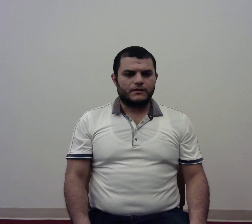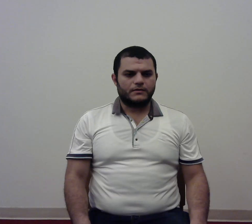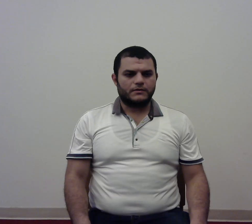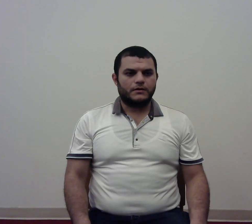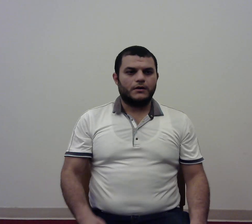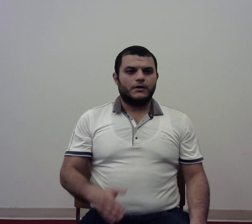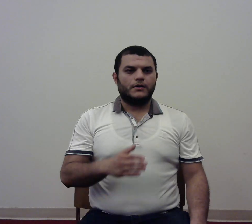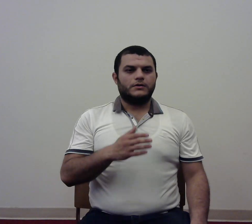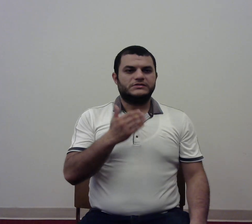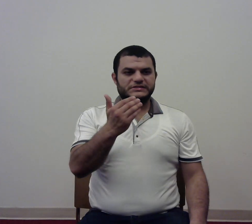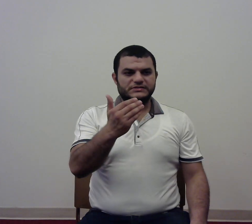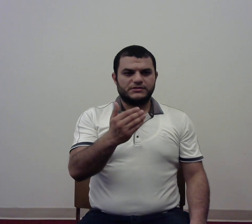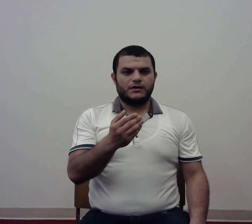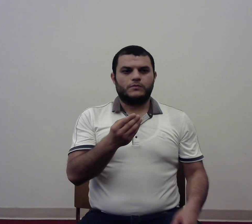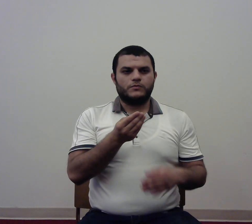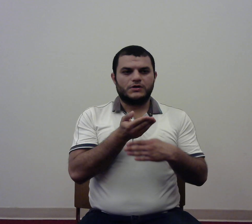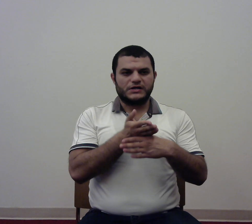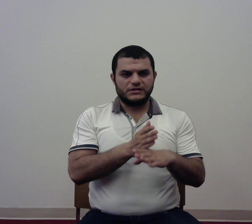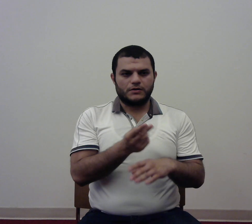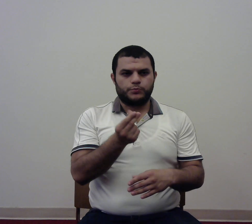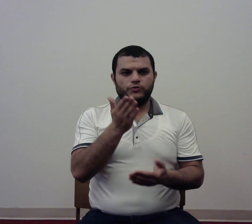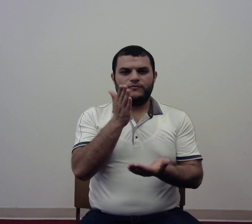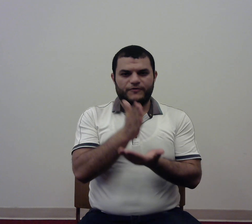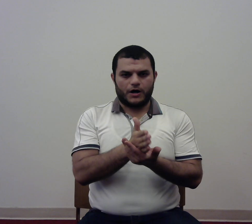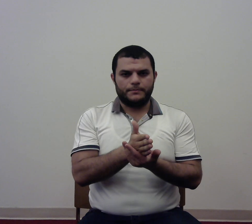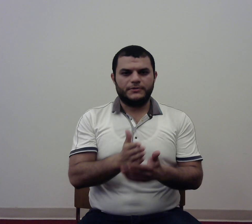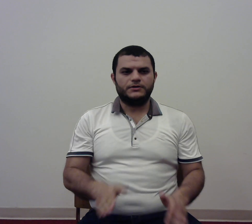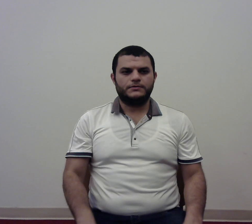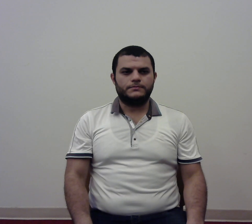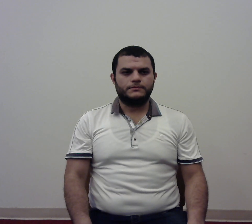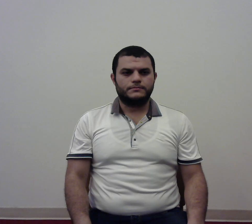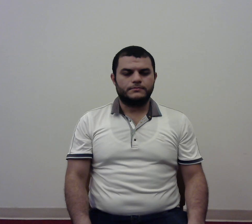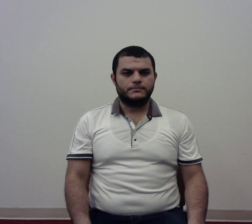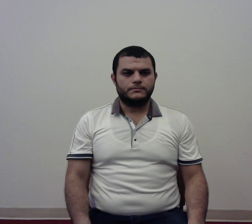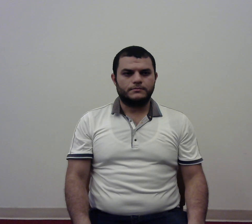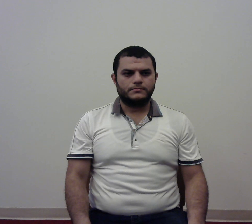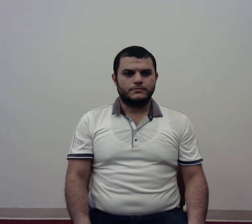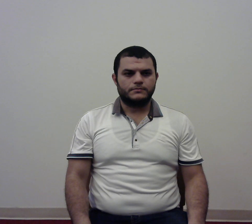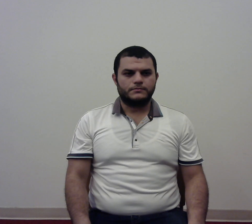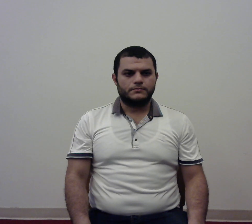Sizdə xırda pul varmı?